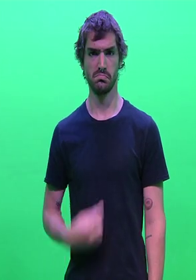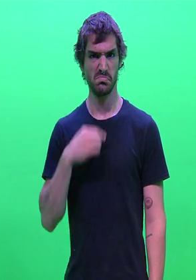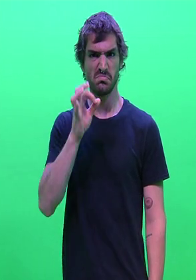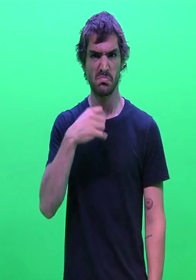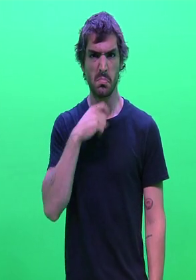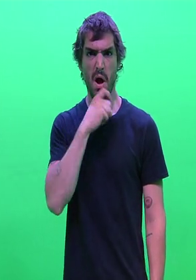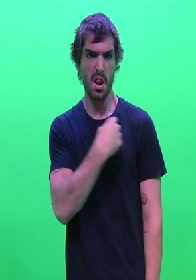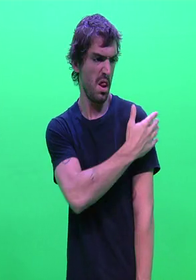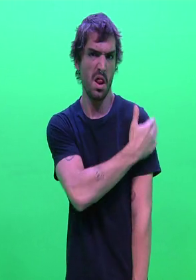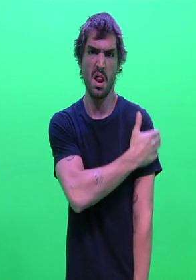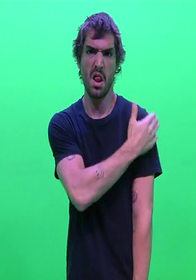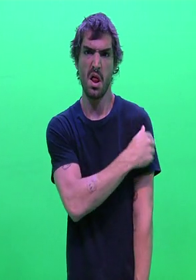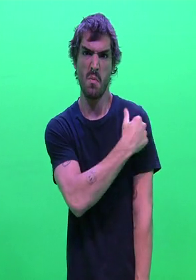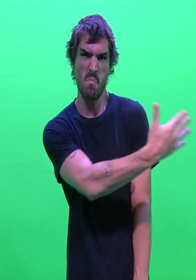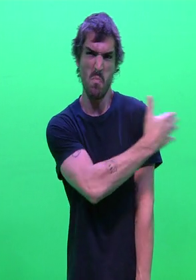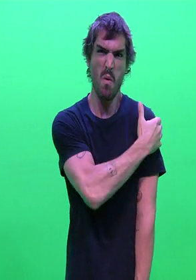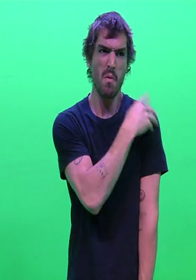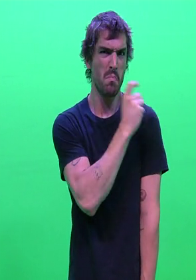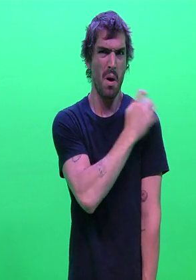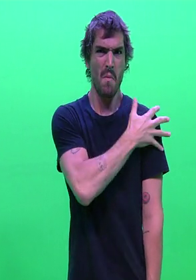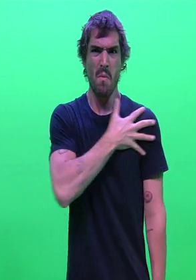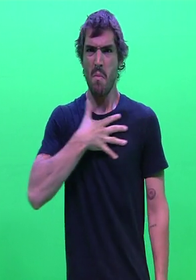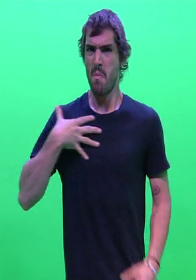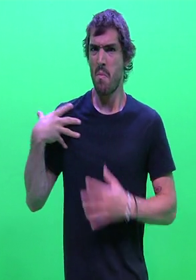Sí, em feia mal l'espatlla, el costat esquerre, perquè em van donar un cop, però el dolor s'ha escampat fins l'altre costat.